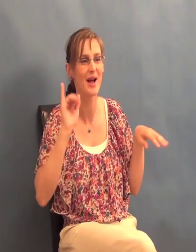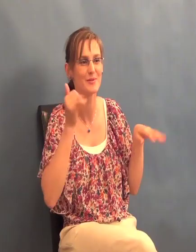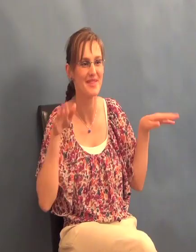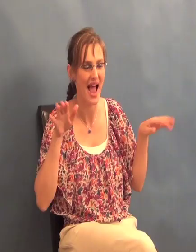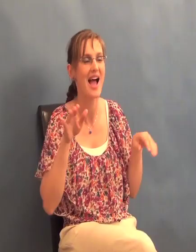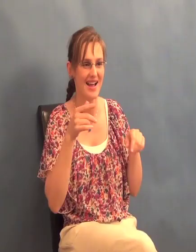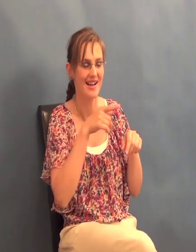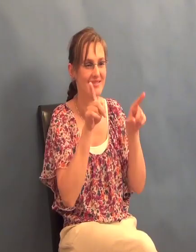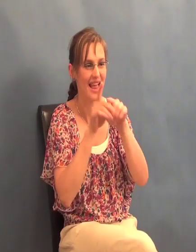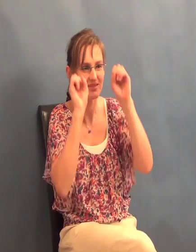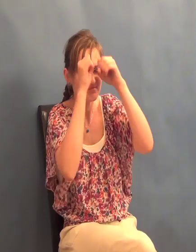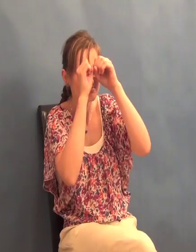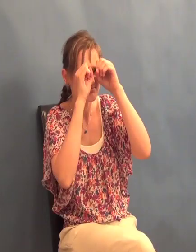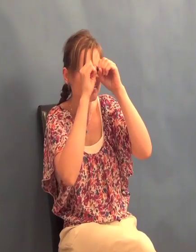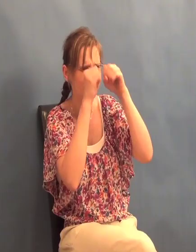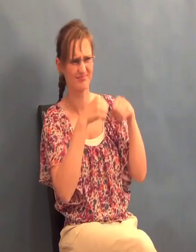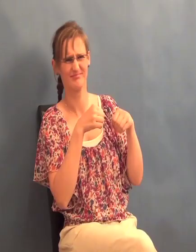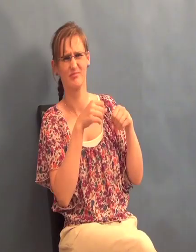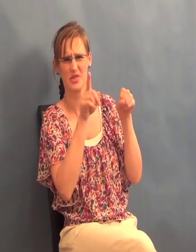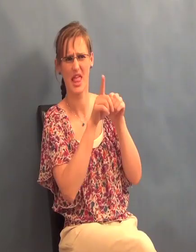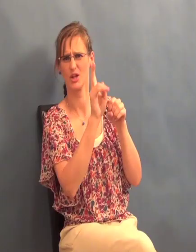Ten ptaszek też patrzy lornetkę, ale dziwi się, że ten naprzeciwko też go obserwuje przez lornetkę!